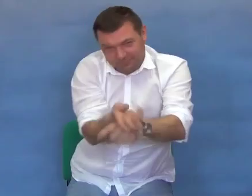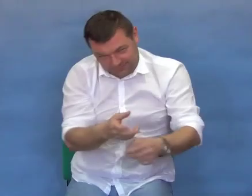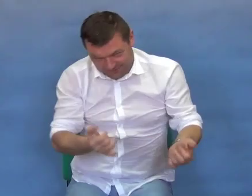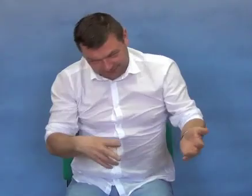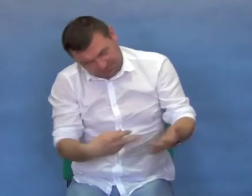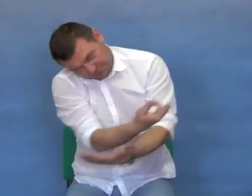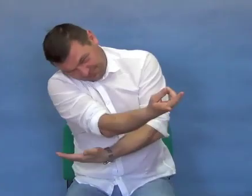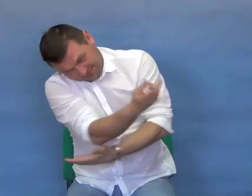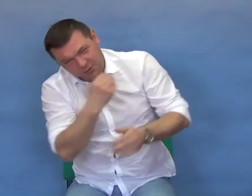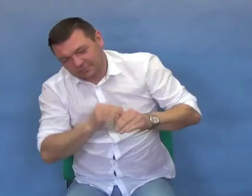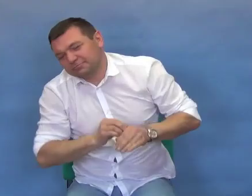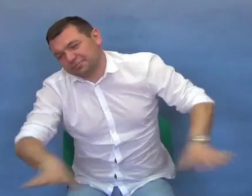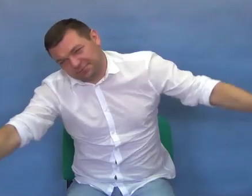Rower leży, gruszki się rozsypały.